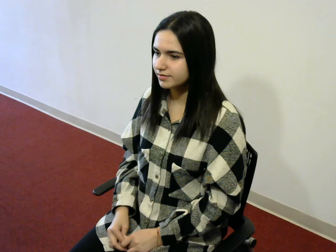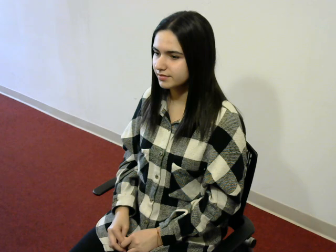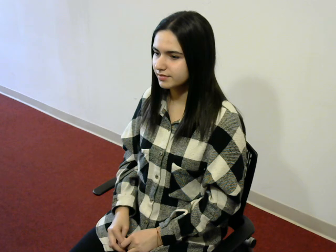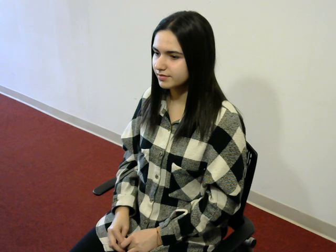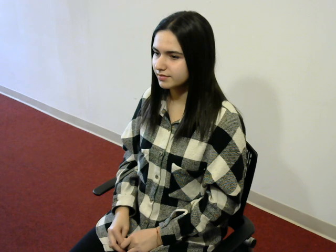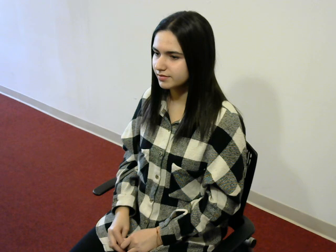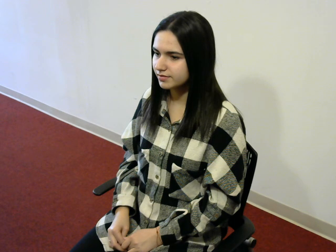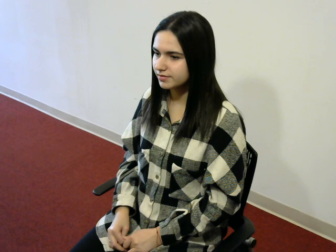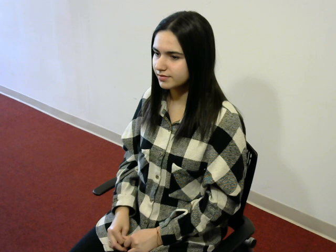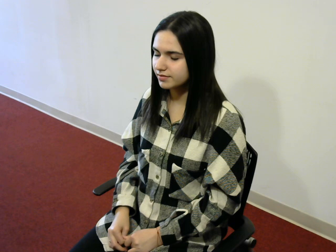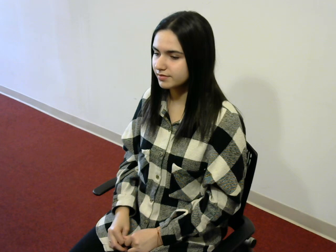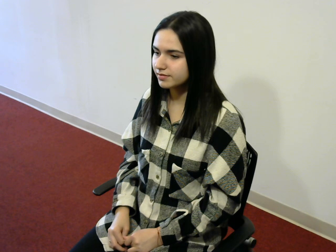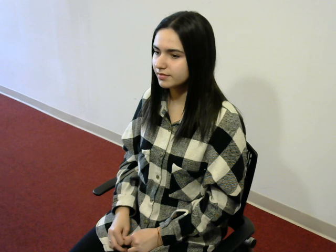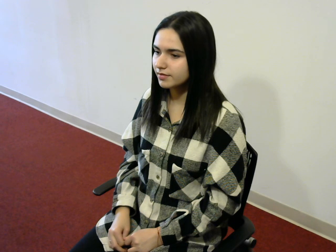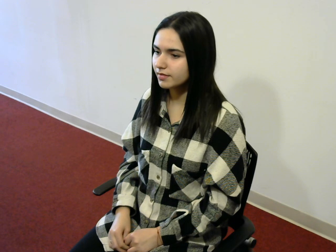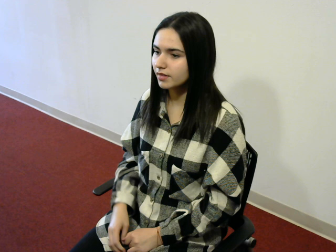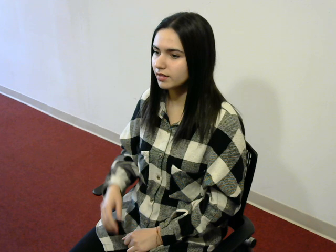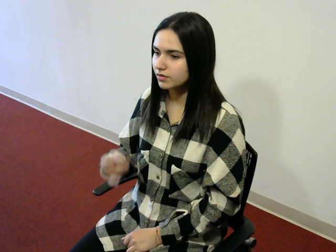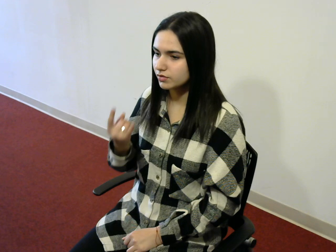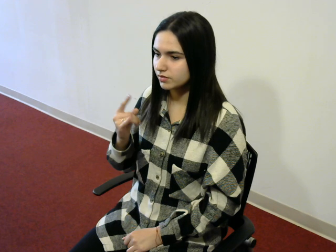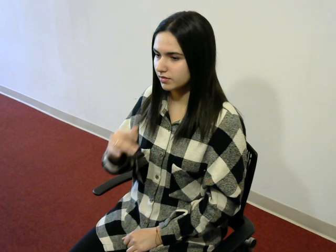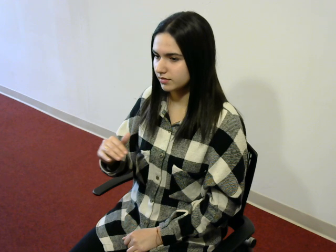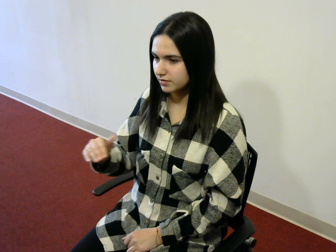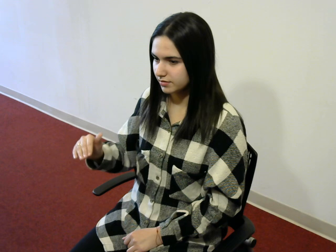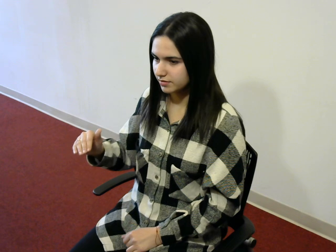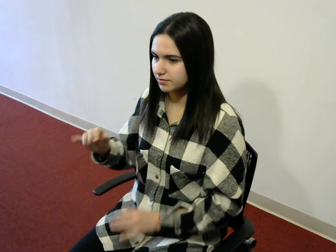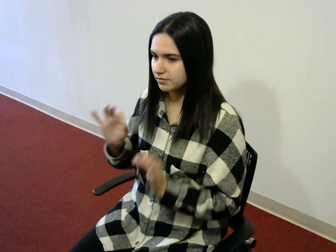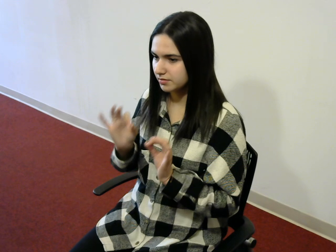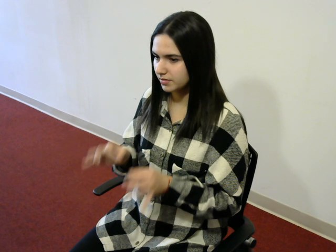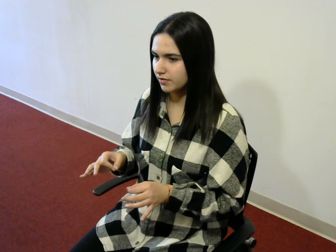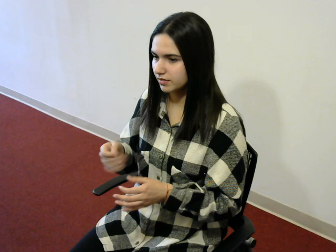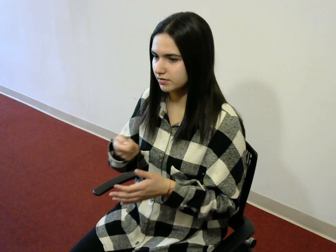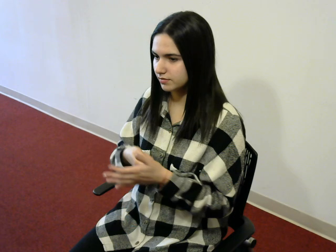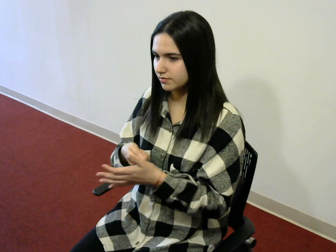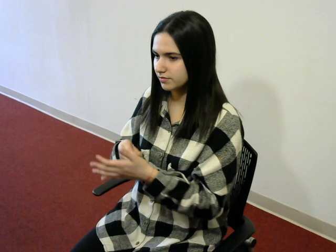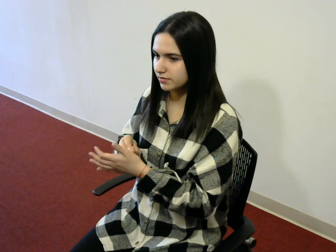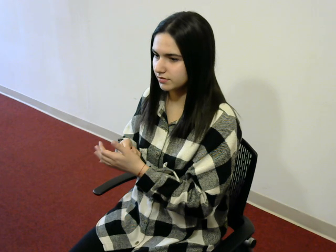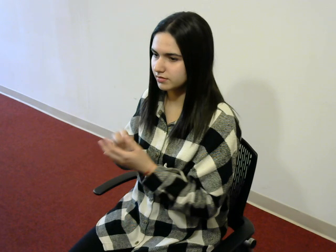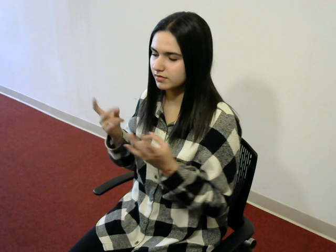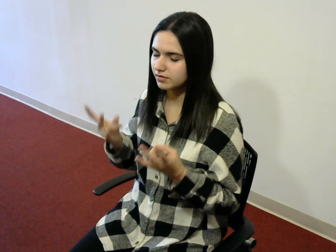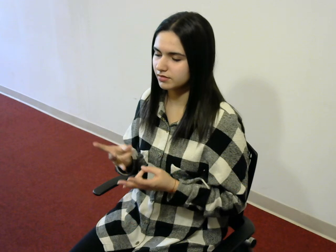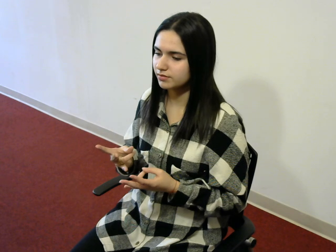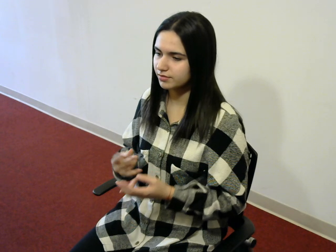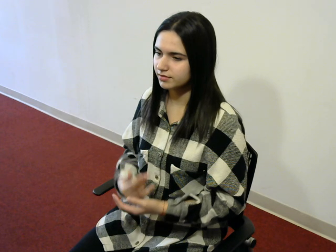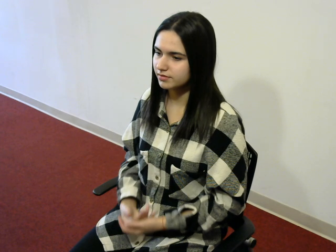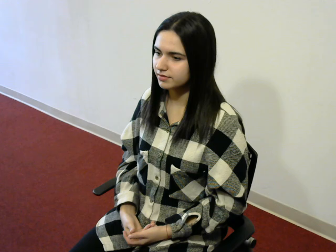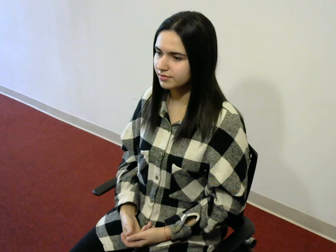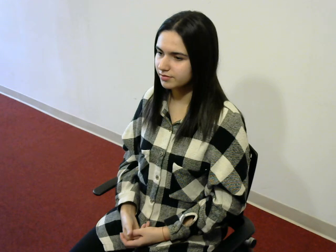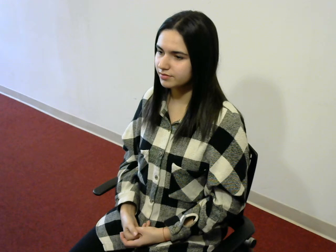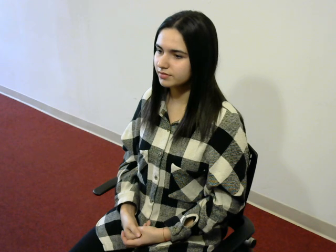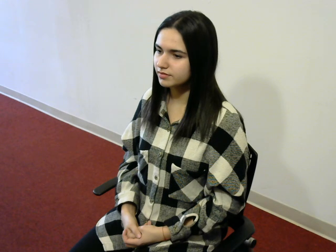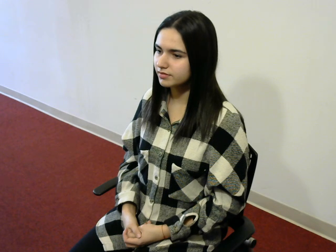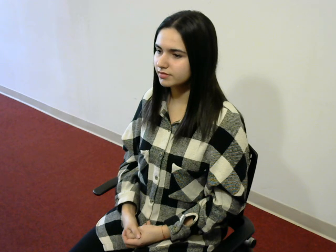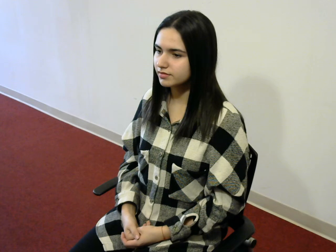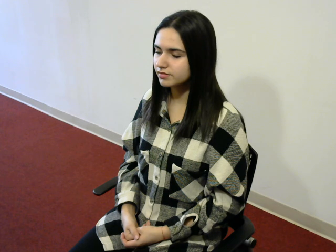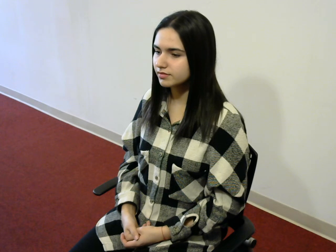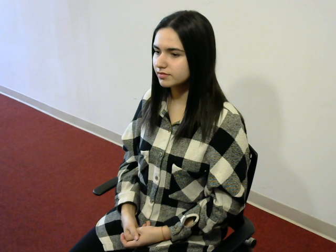Uşaqları düzgün qidalandırmaq lazımdır